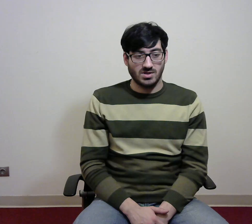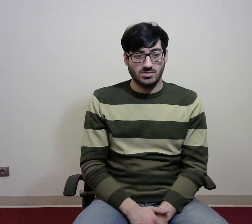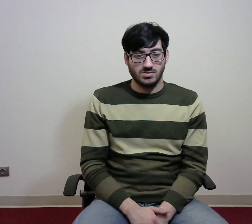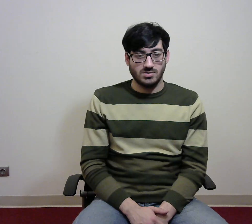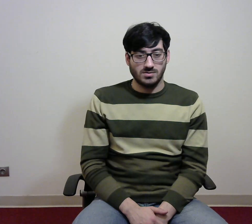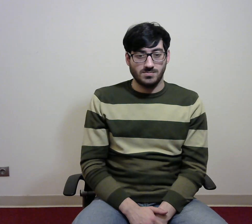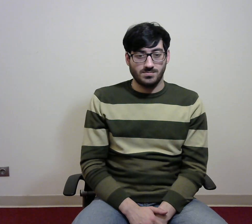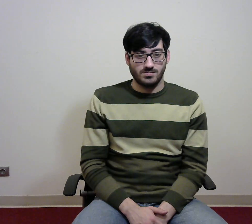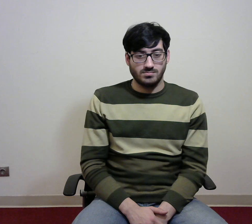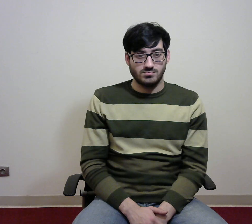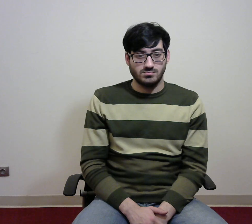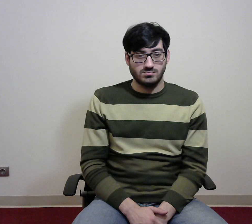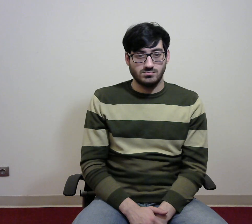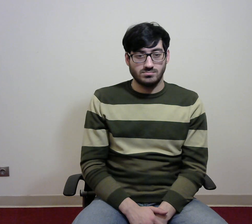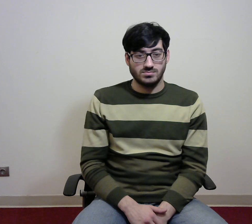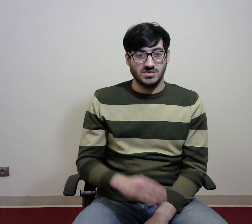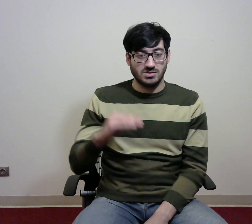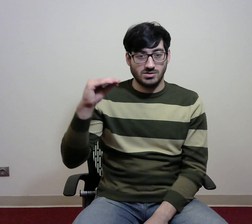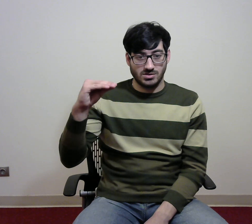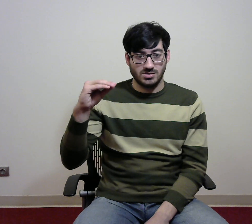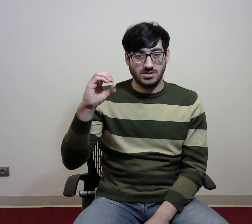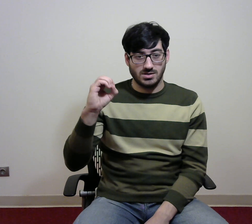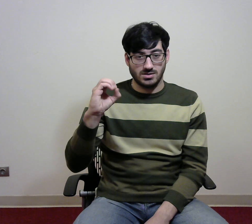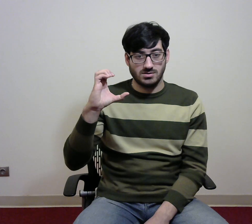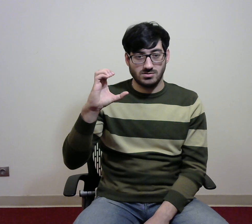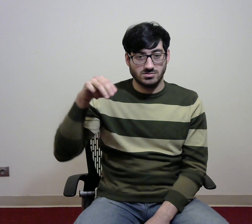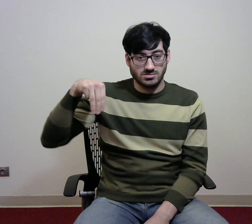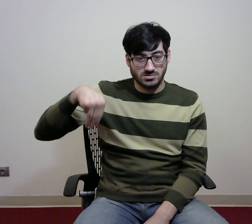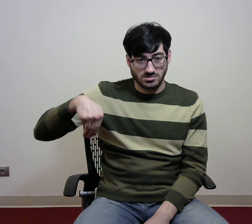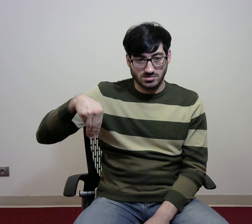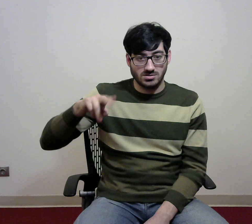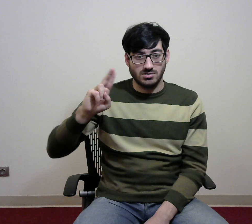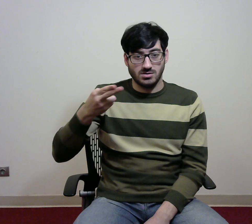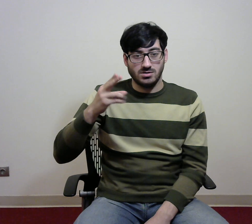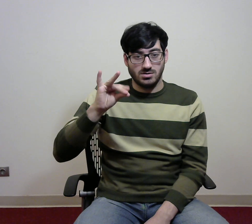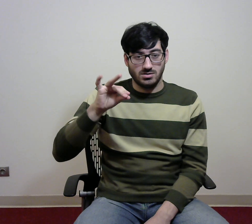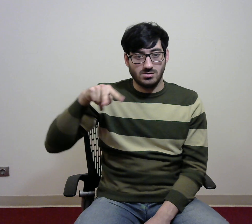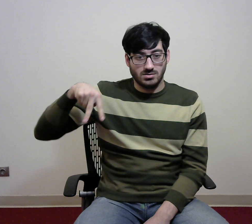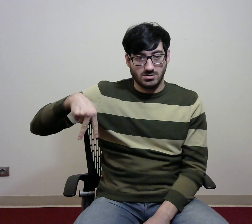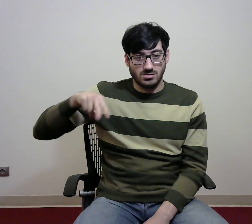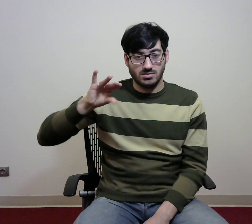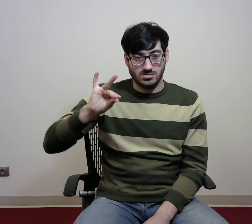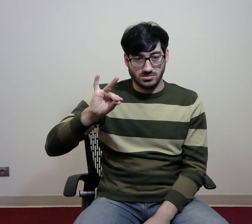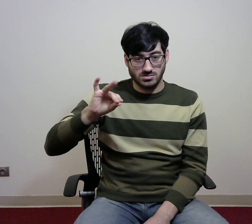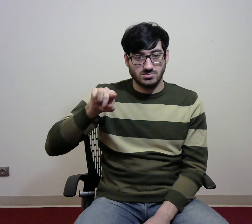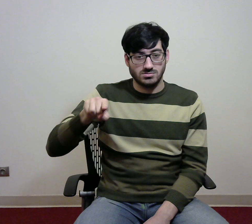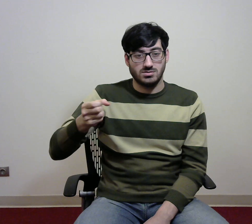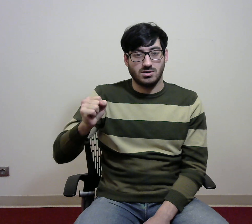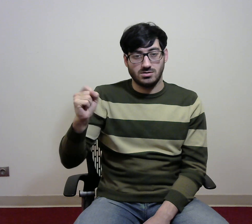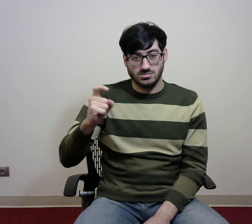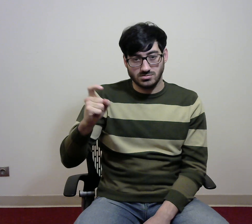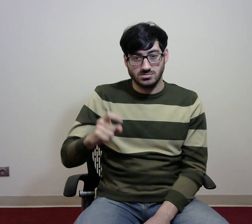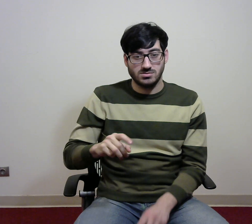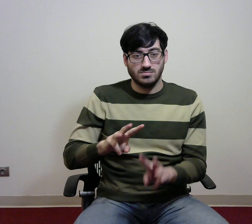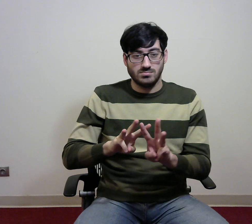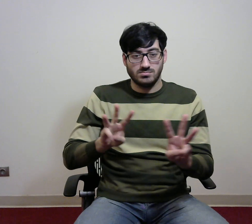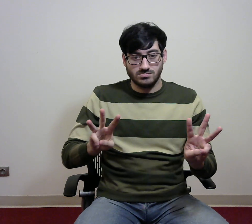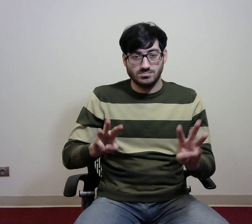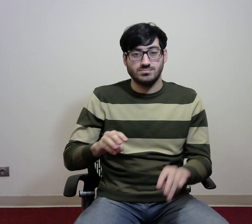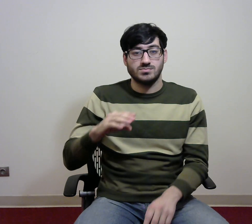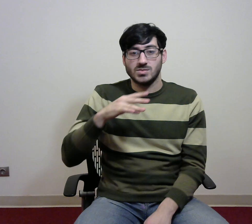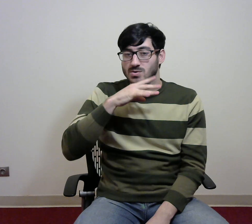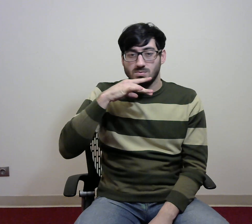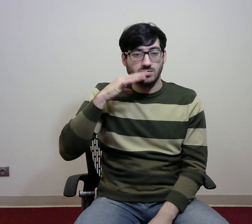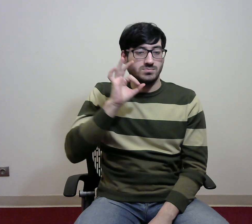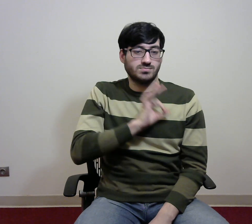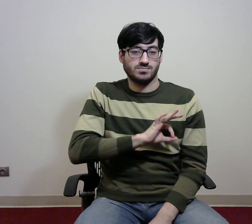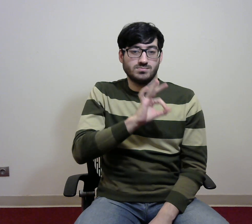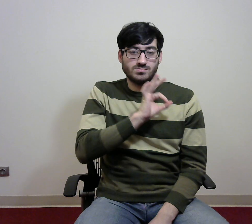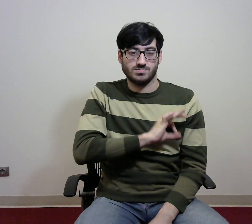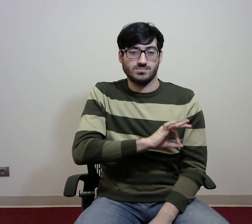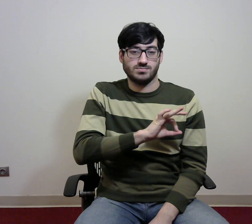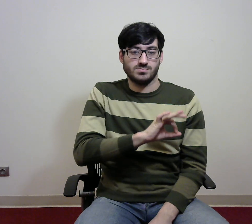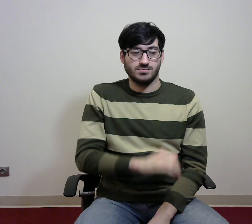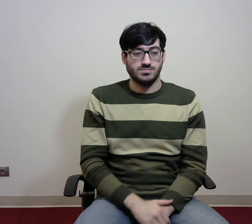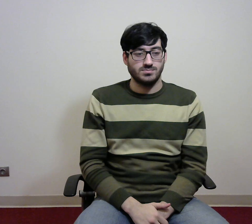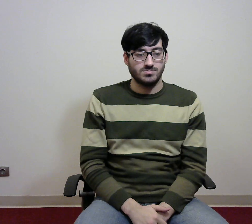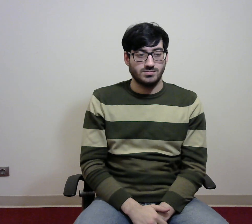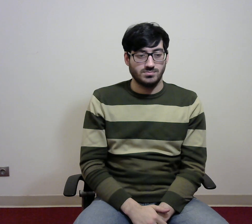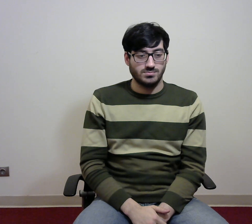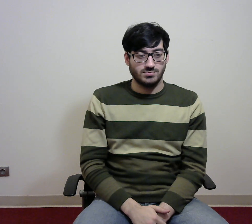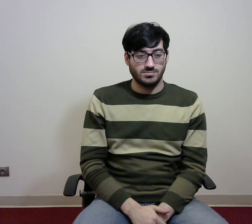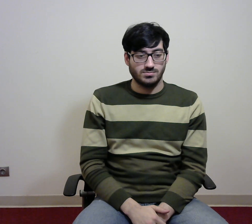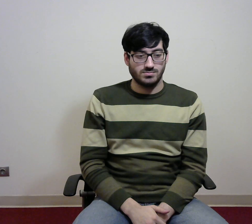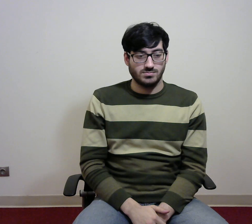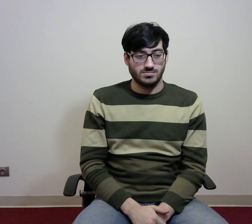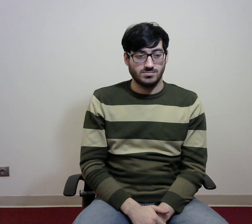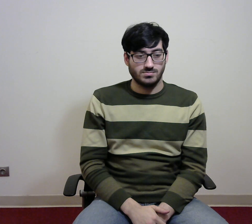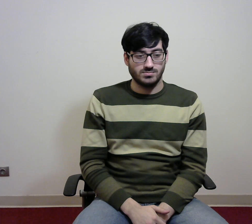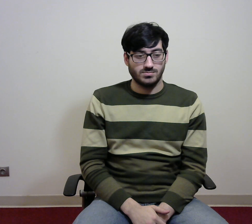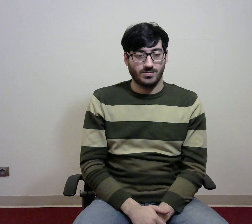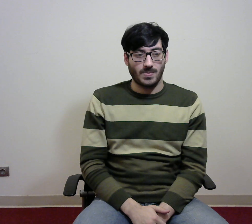Jestdili.az saytı çox faydalıdır